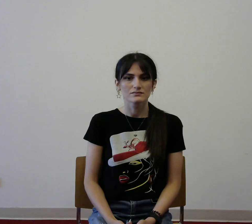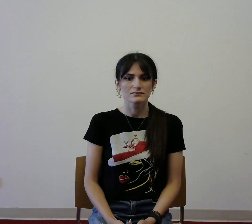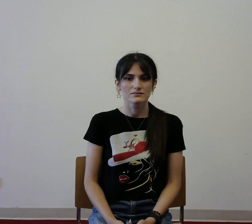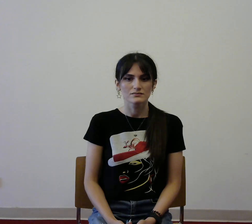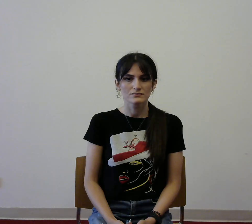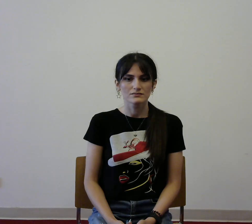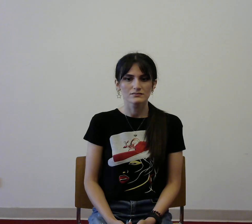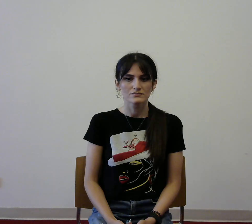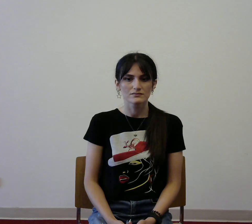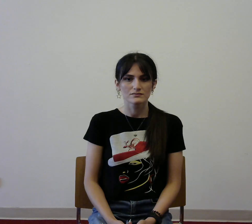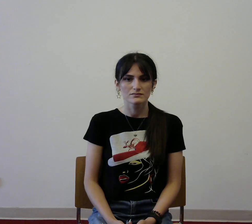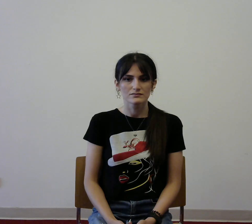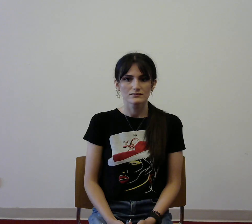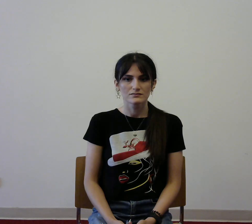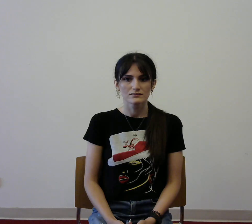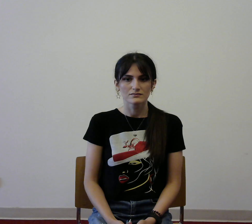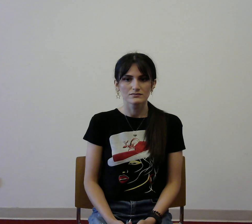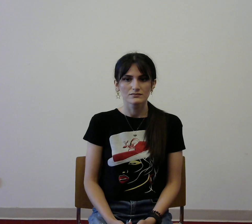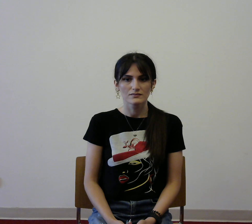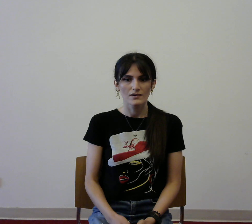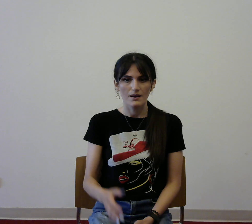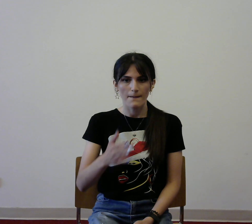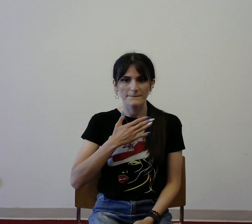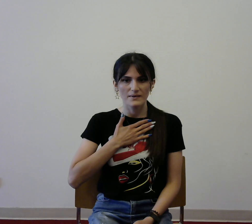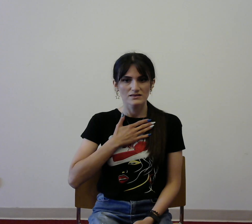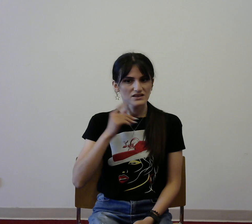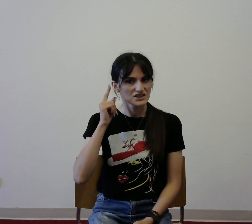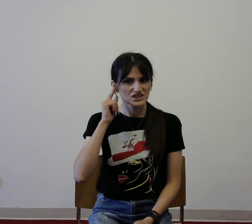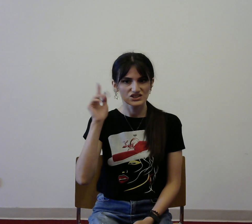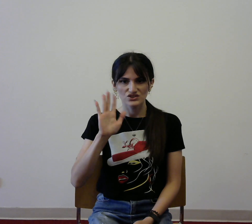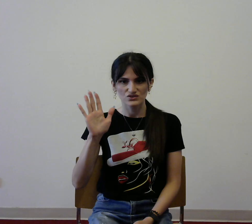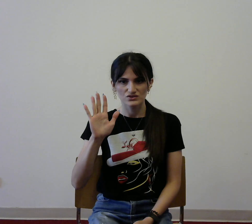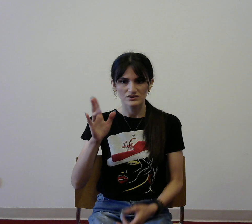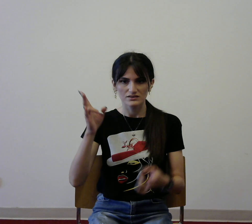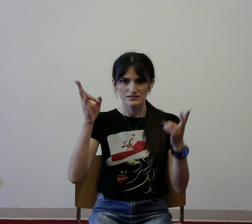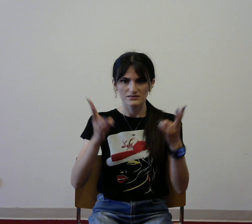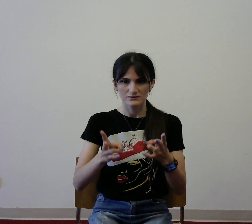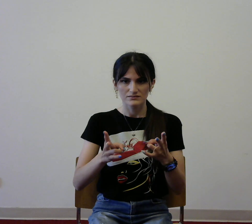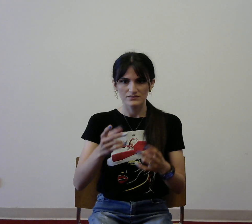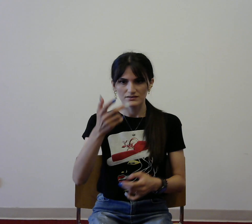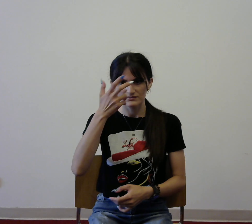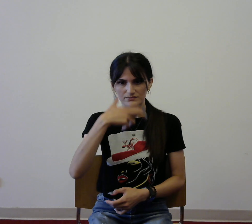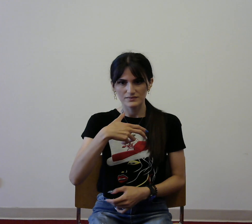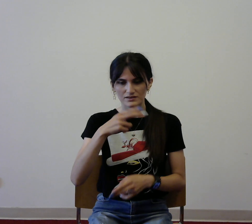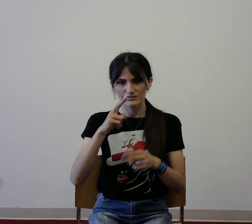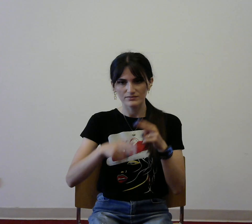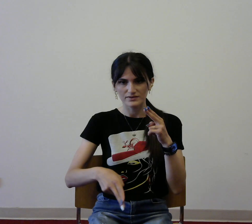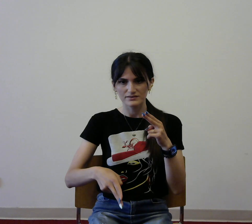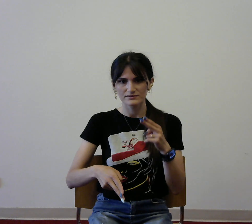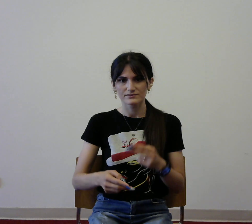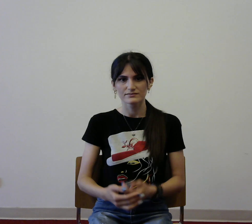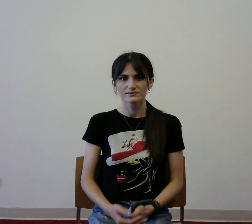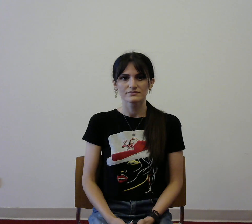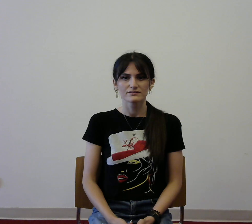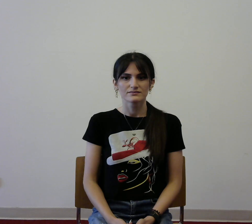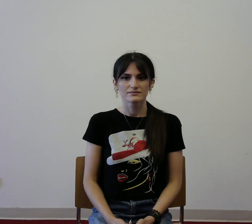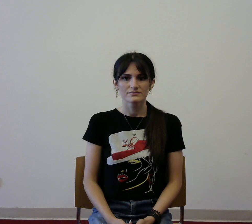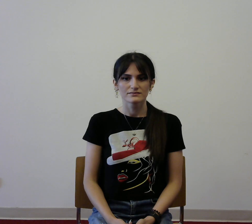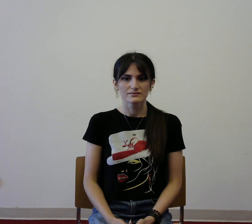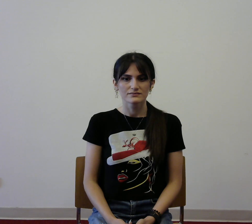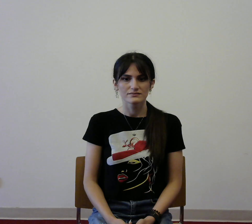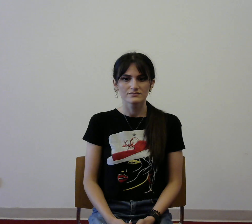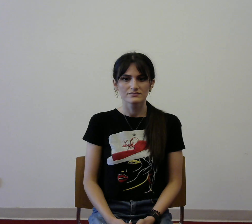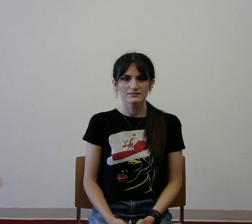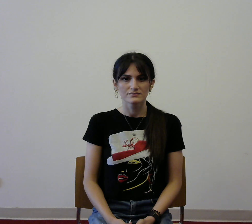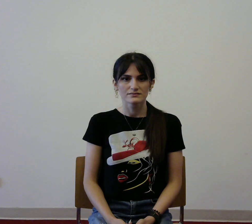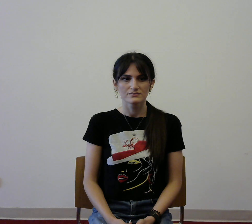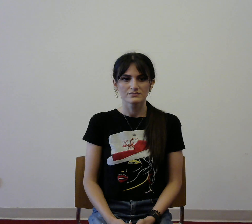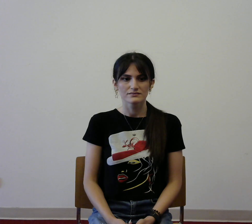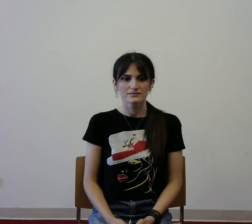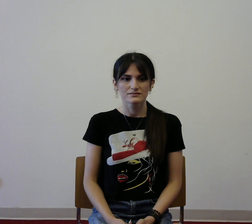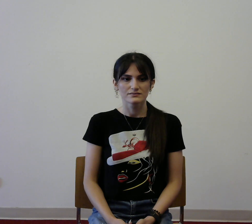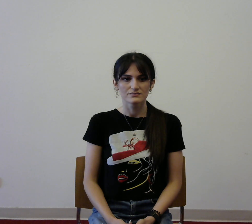Mən eşitməni qəza nəticəsində itirmişəm